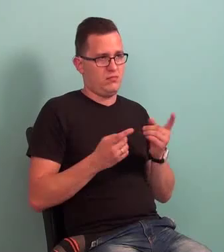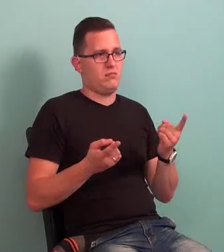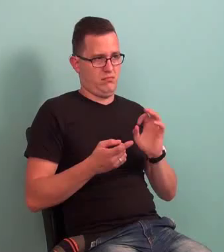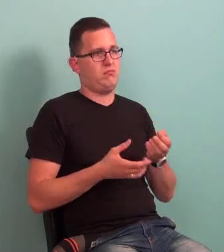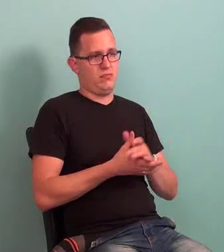Super, dobrze.